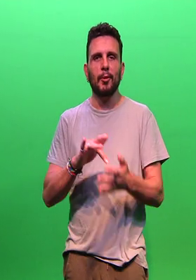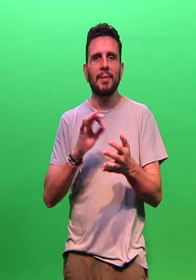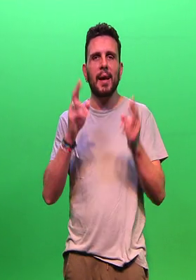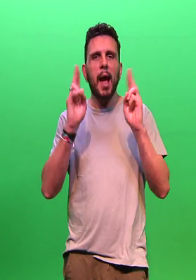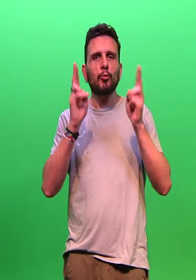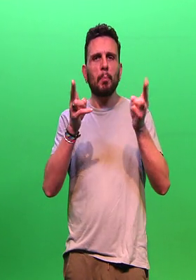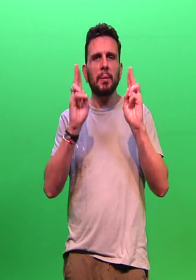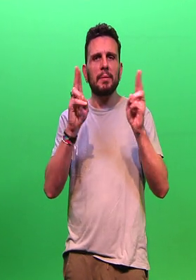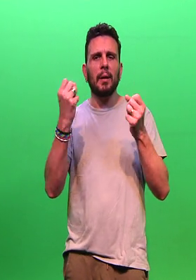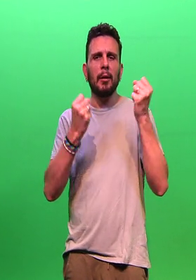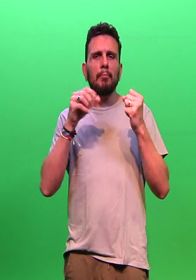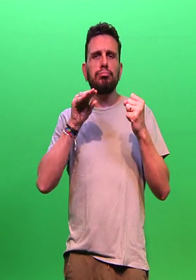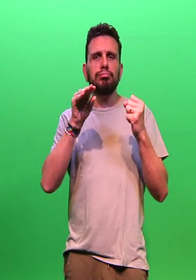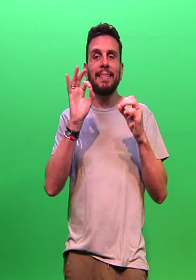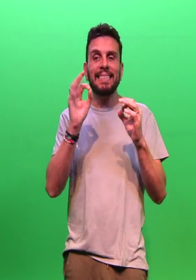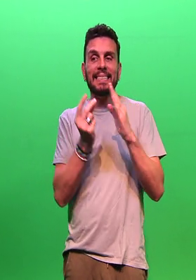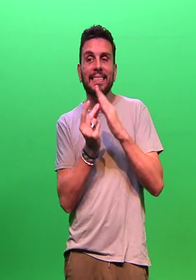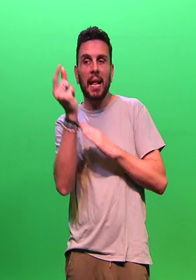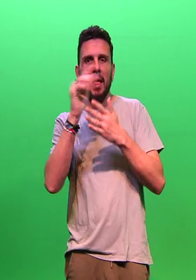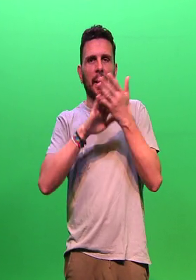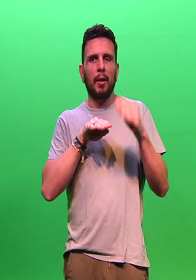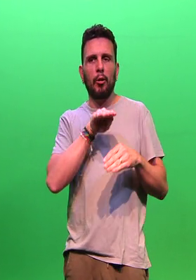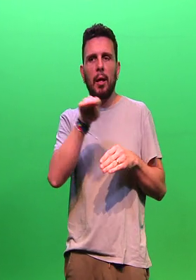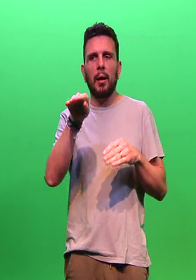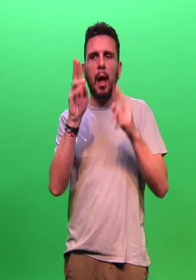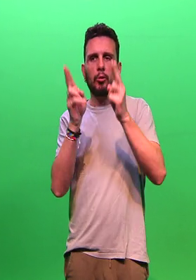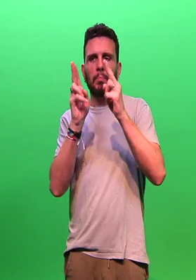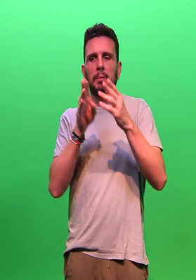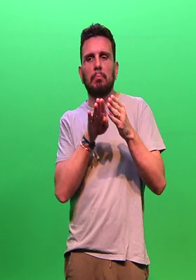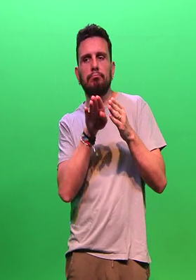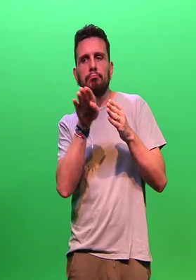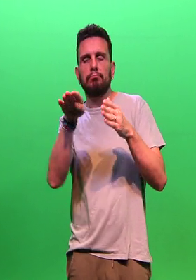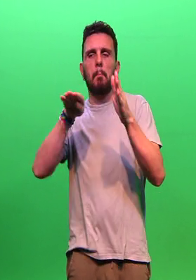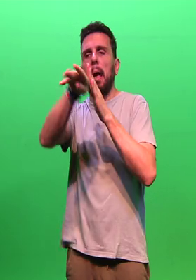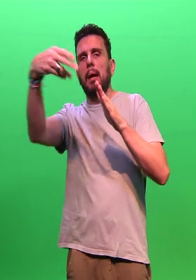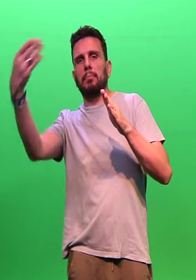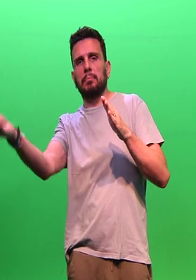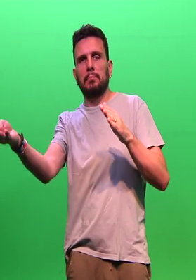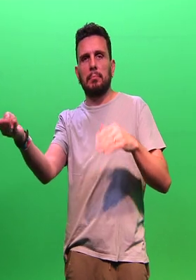Anava per l'autopista amb el cotxe, i a la sortida per anar cap a Barcelona, vaig xocar amb la barana i el cotxe va bolcar.